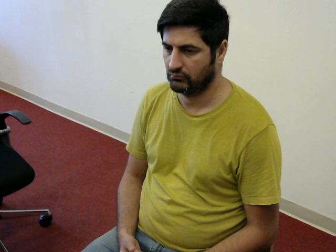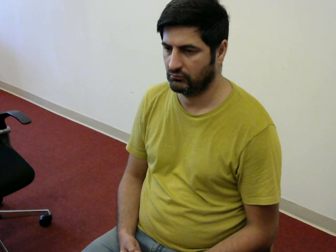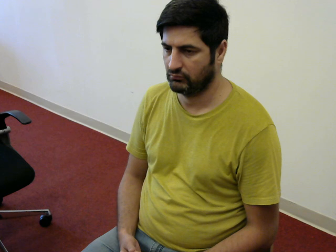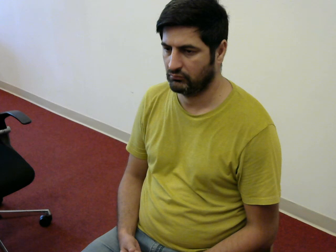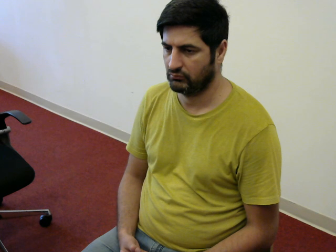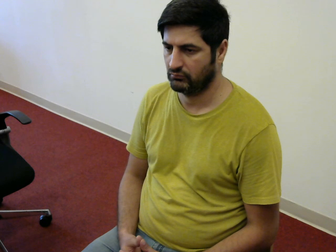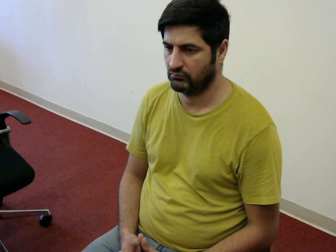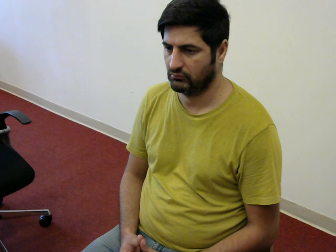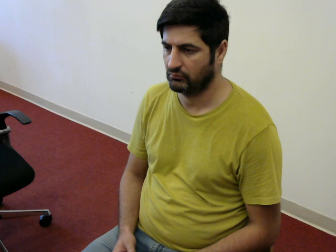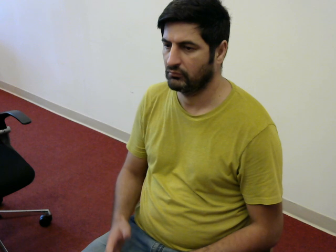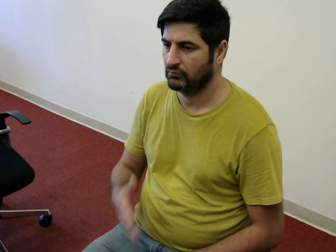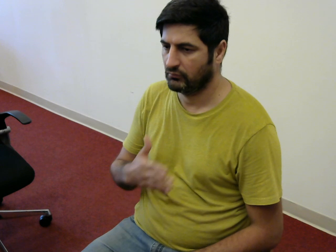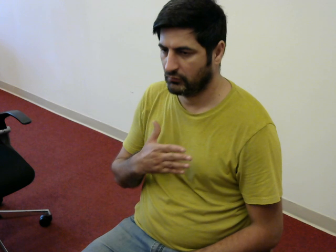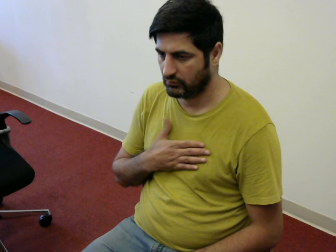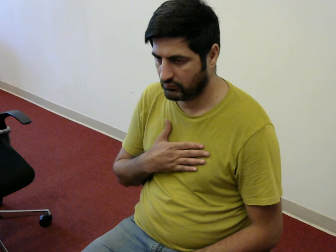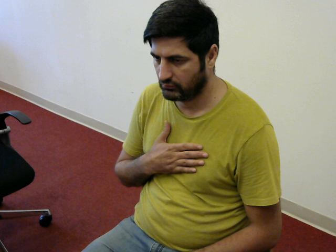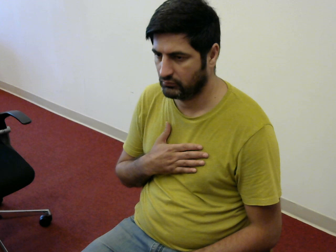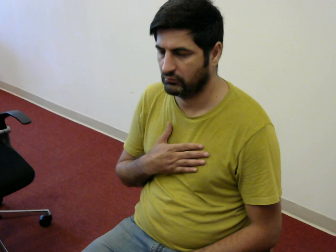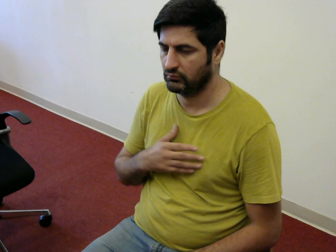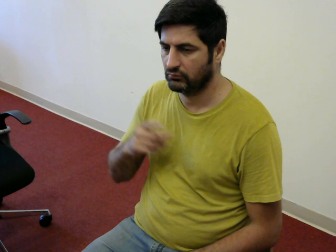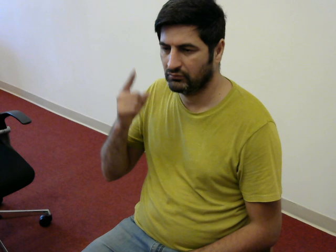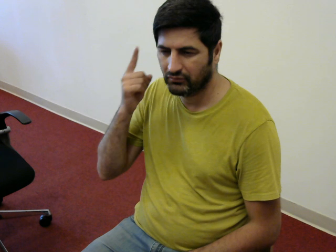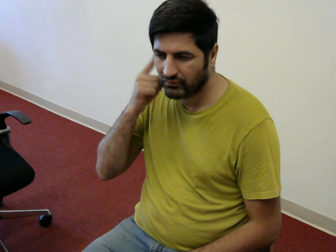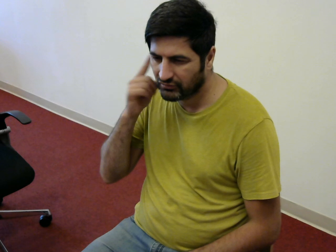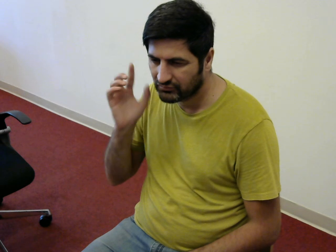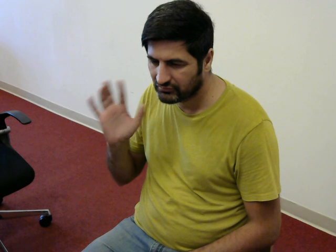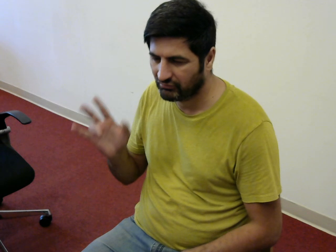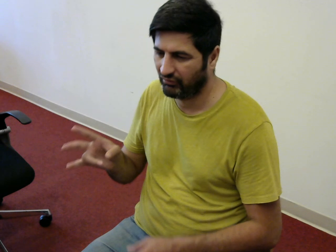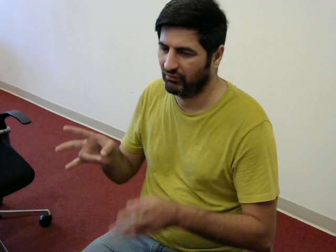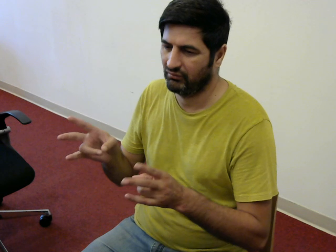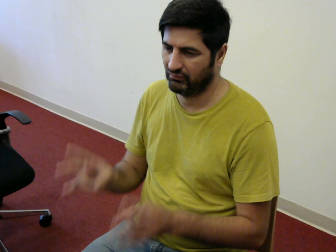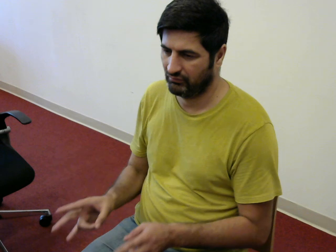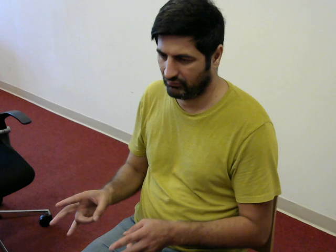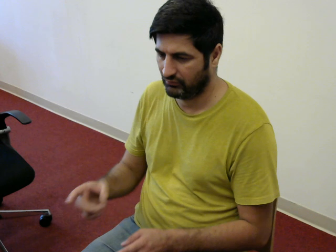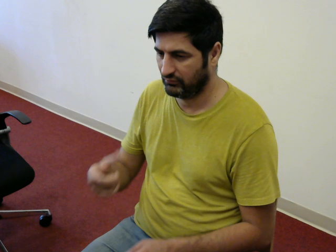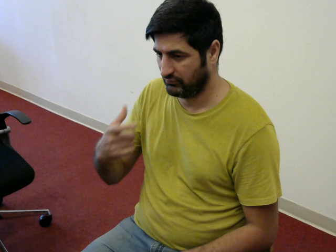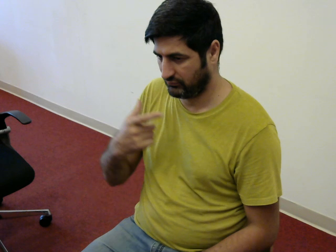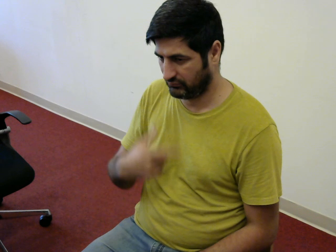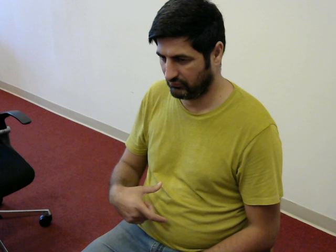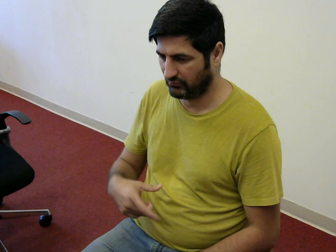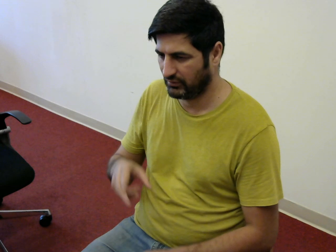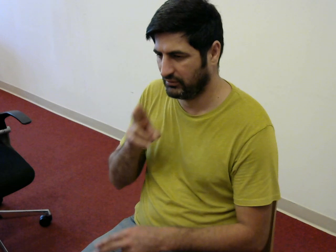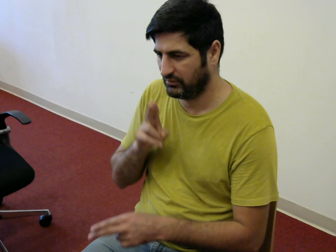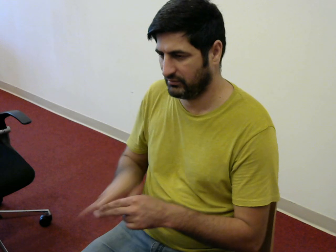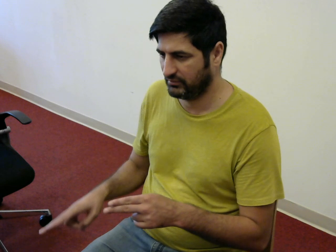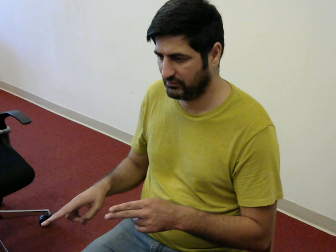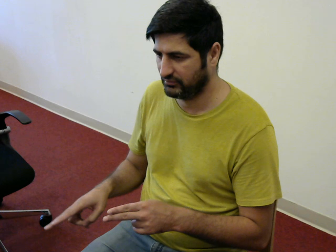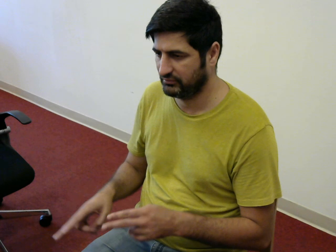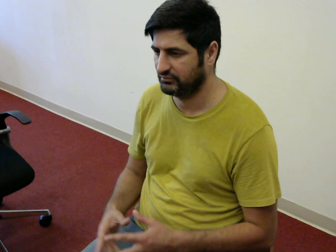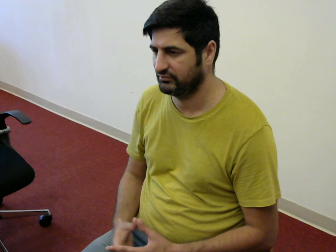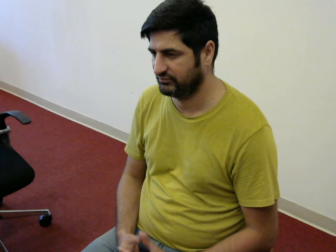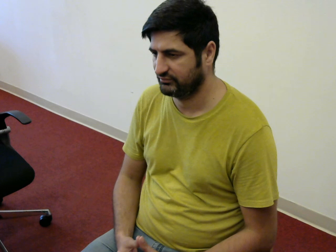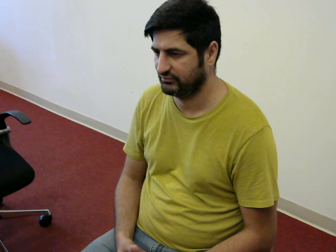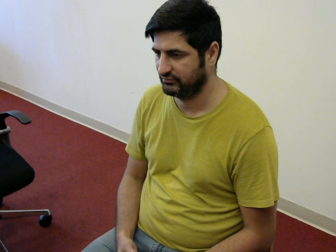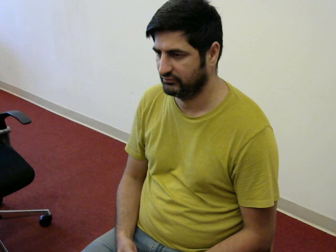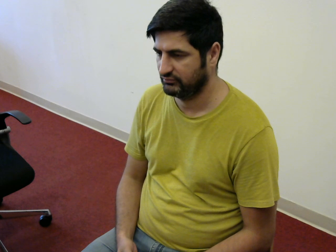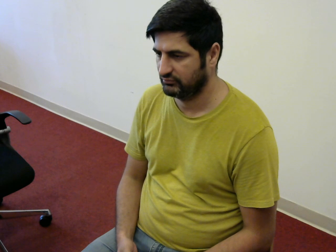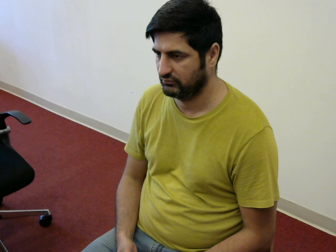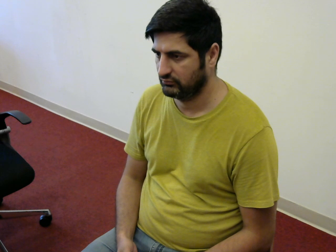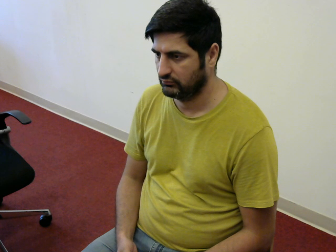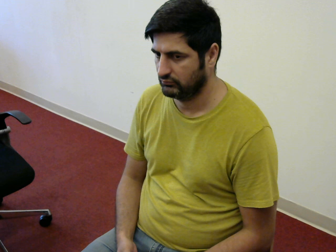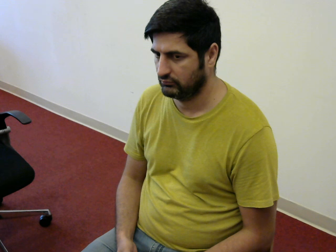Mən eşitməni qəza nəticəsində itirmişəm